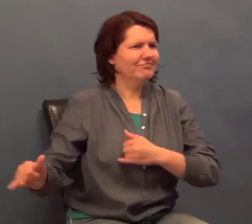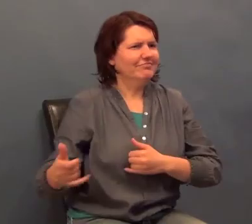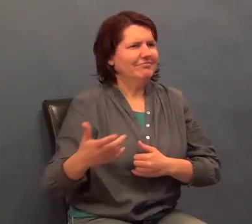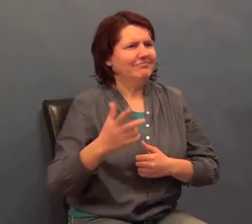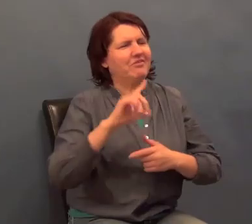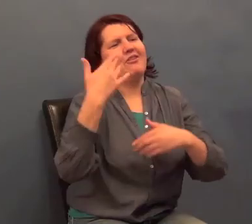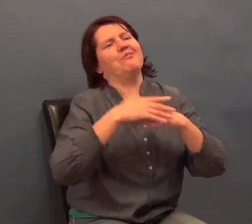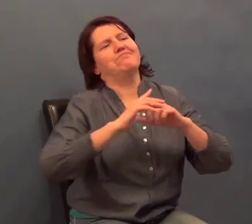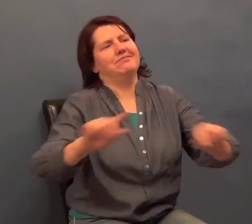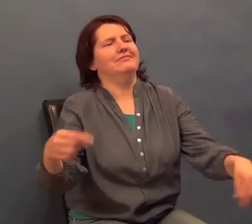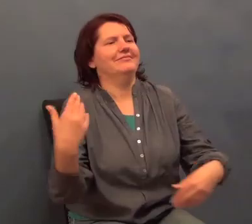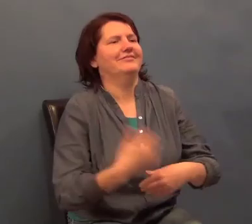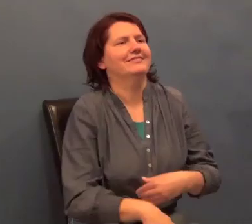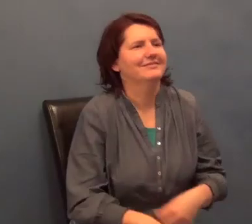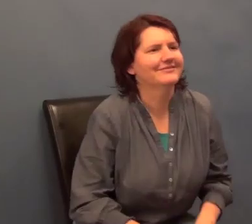Potem idą sobie i koniec.